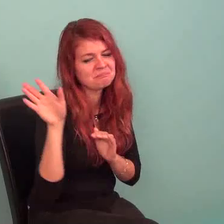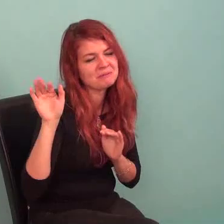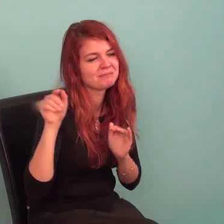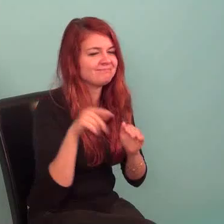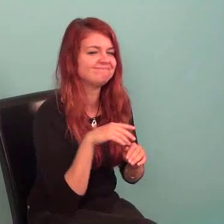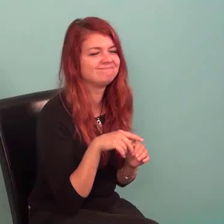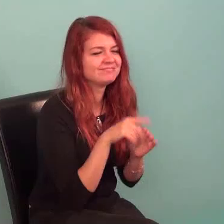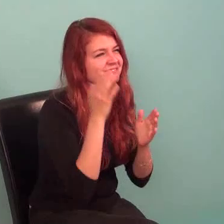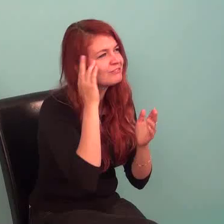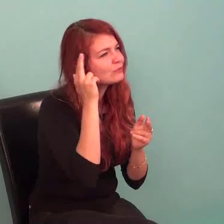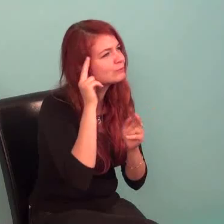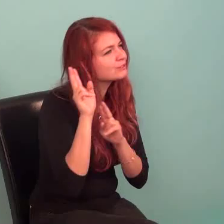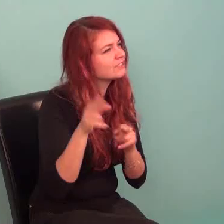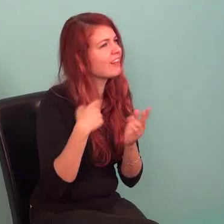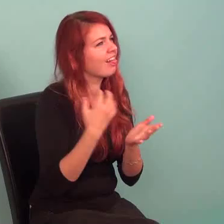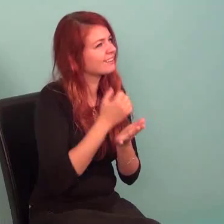Odchodzi i już rozumie, że trzeba było ją zostawić, niepotrzebnie wziął żabę.